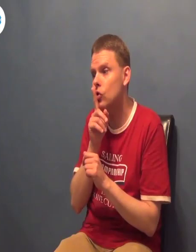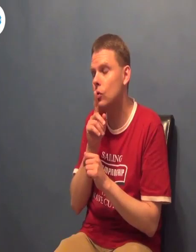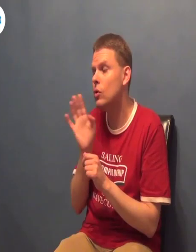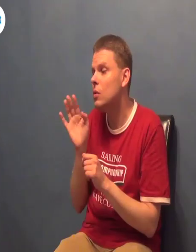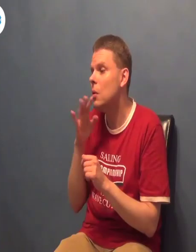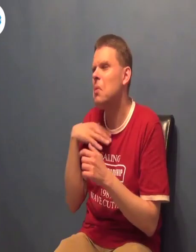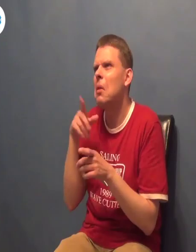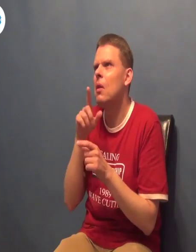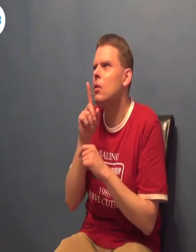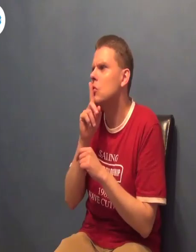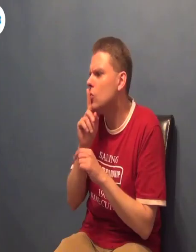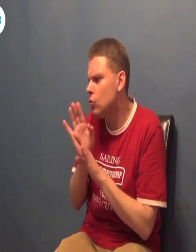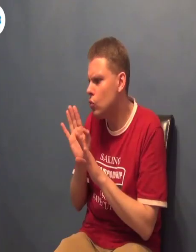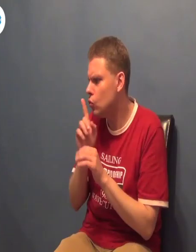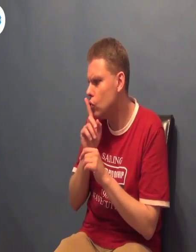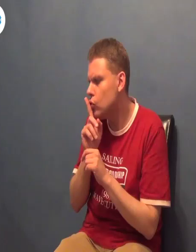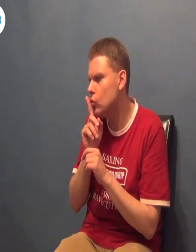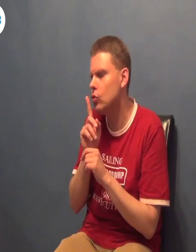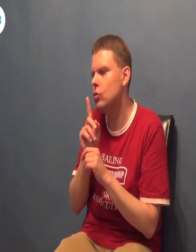Chłopiec pokazuje psu, żeby był cicho.